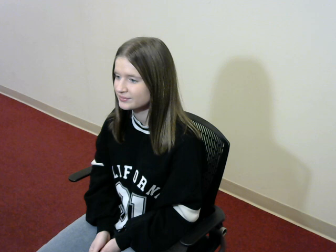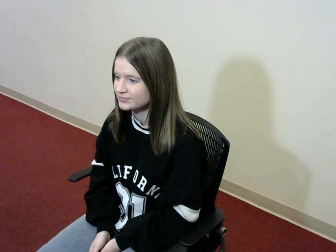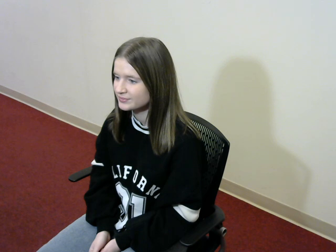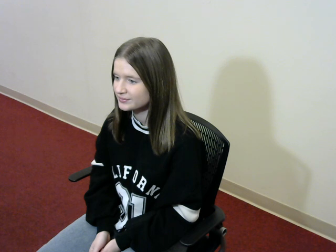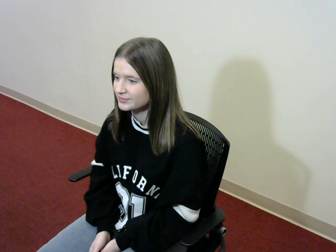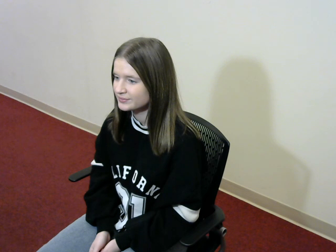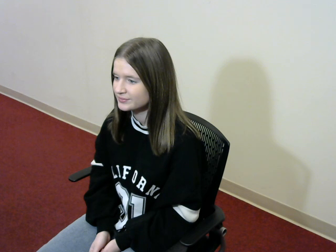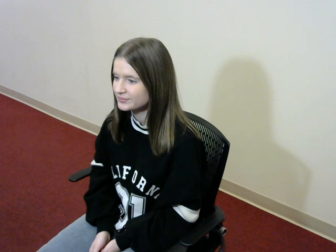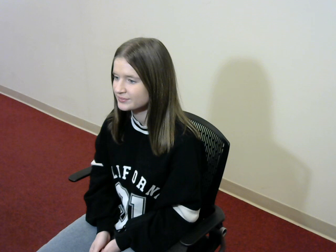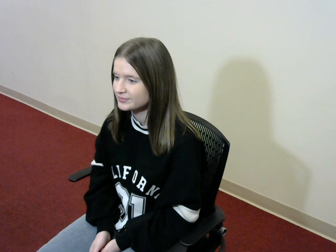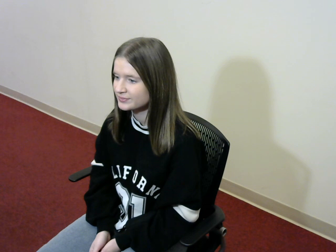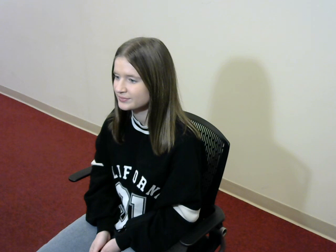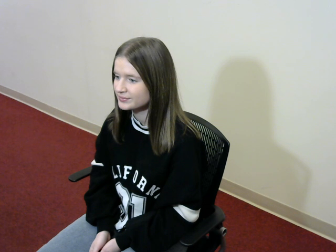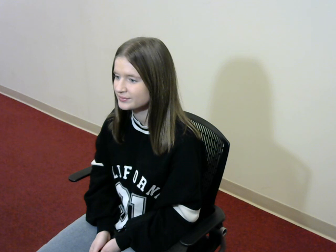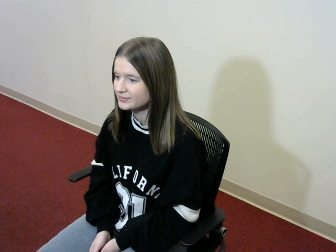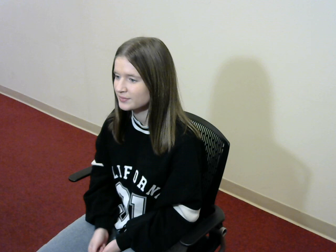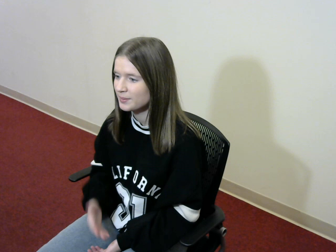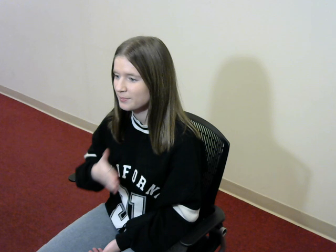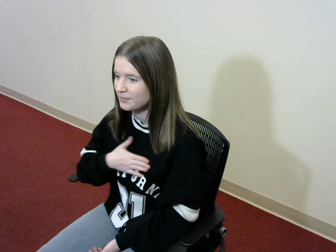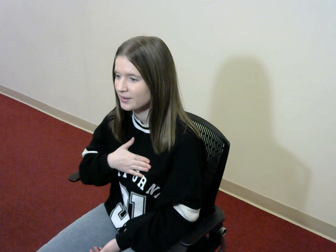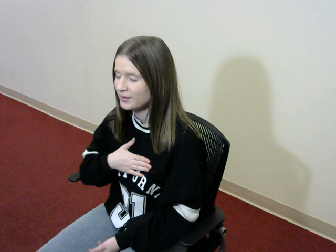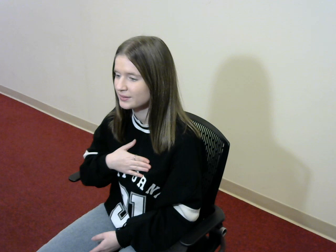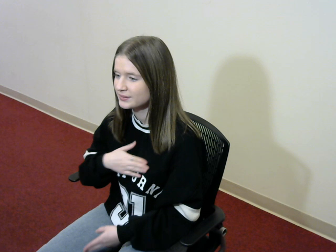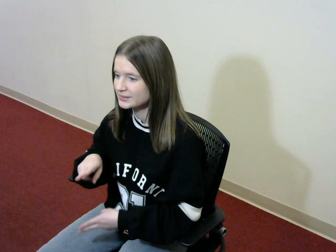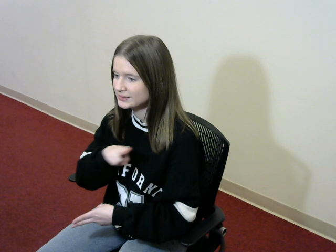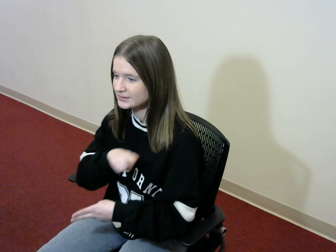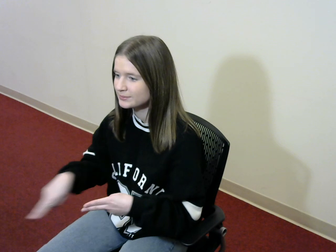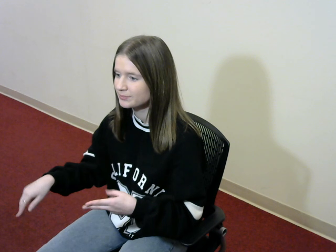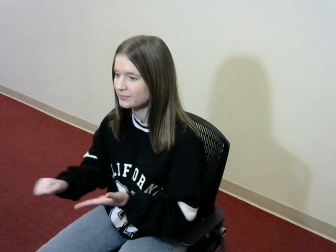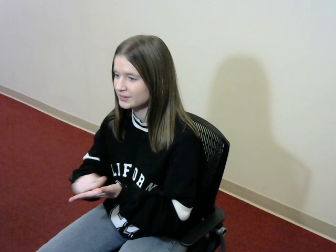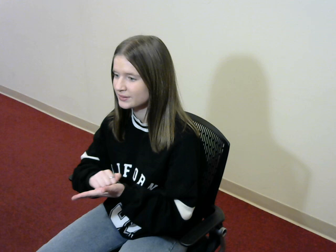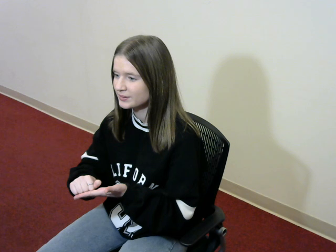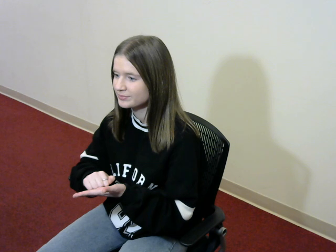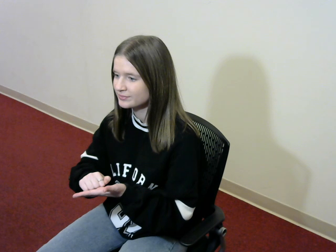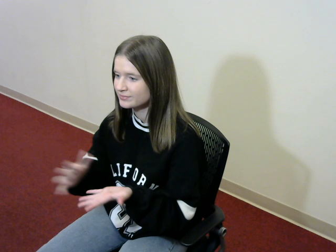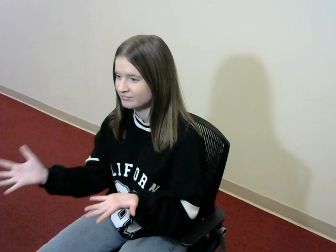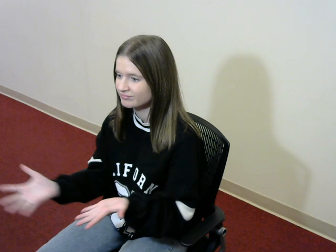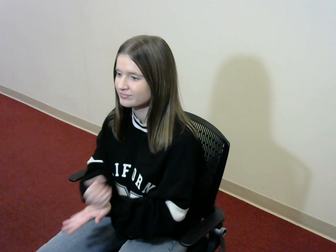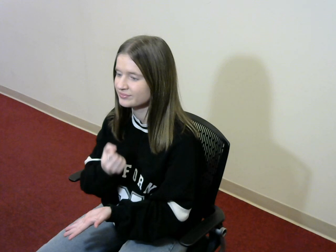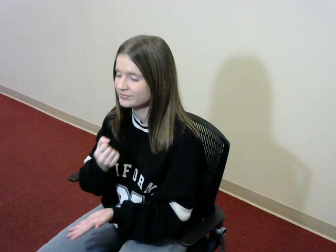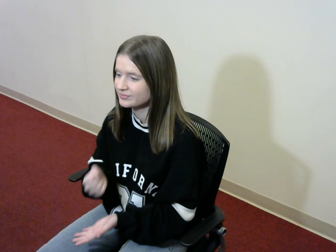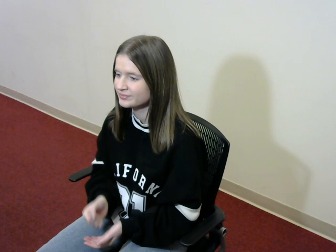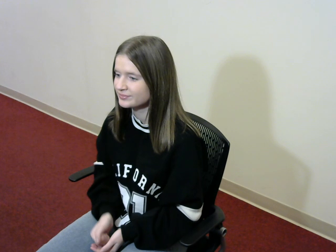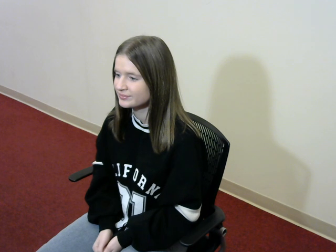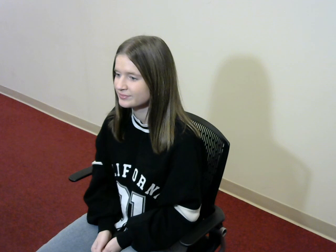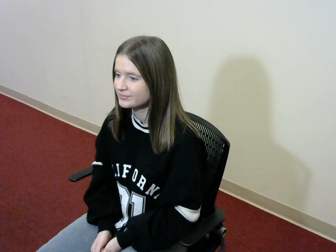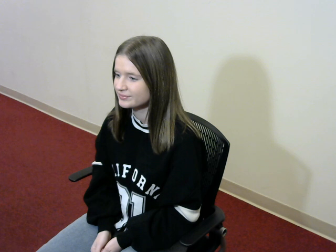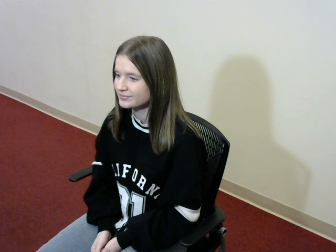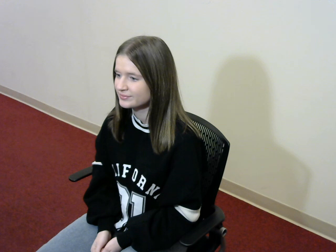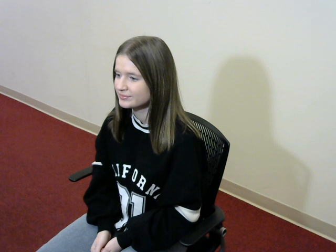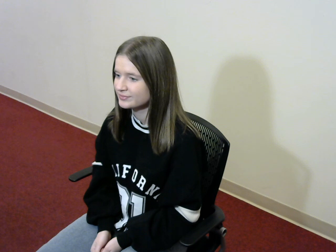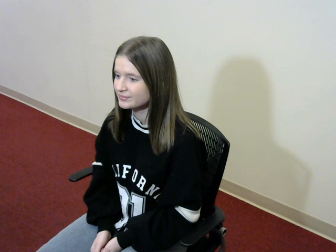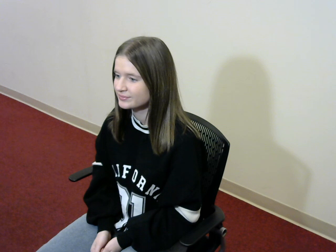Mən itirdiyim sənədi tapmışam